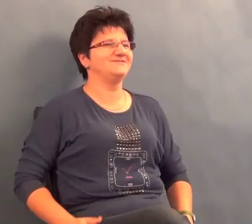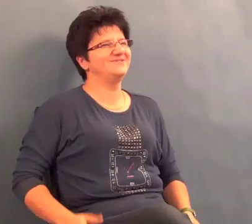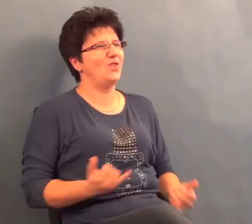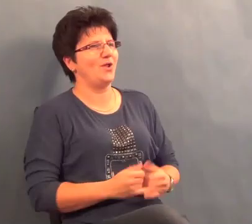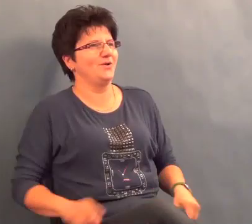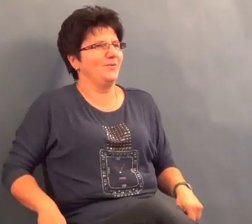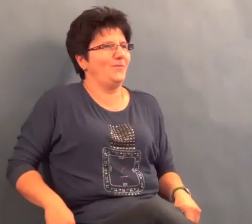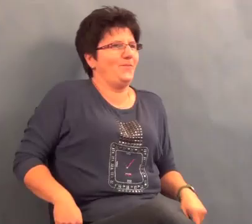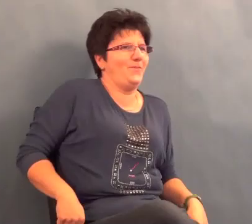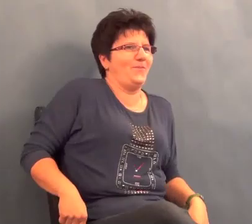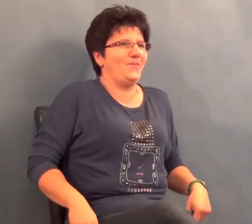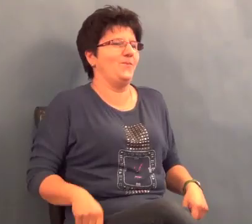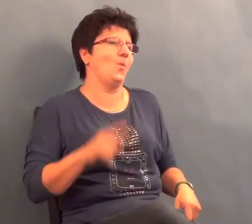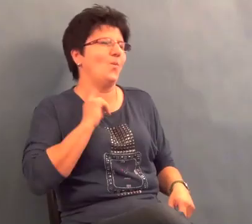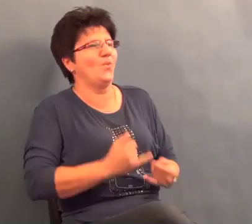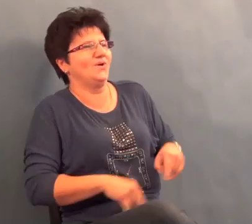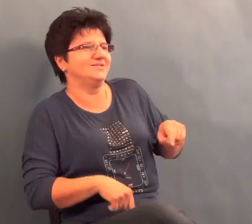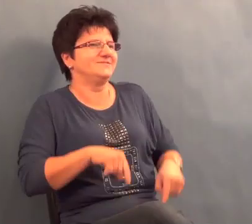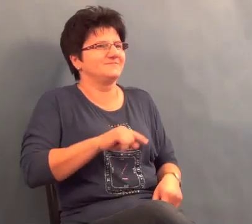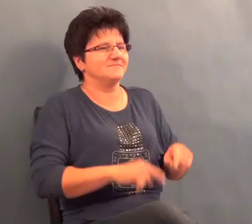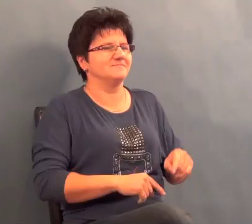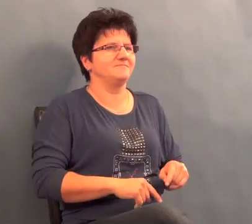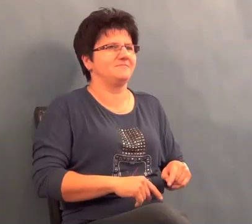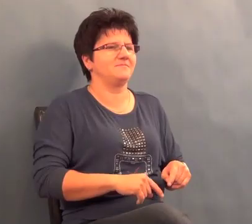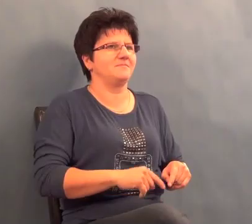I przebiera nogi, udaje.